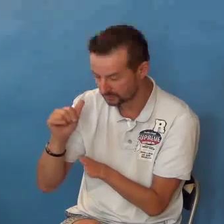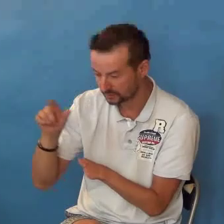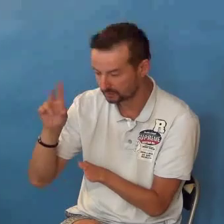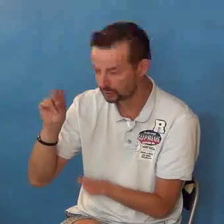To poniedziałek.